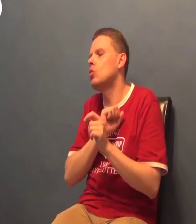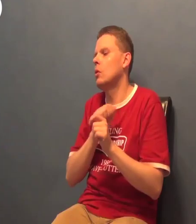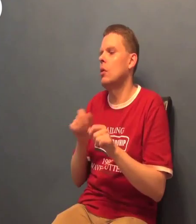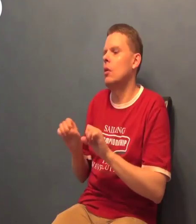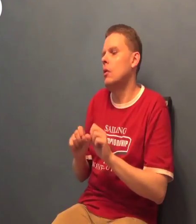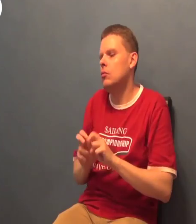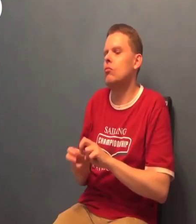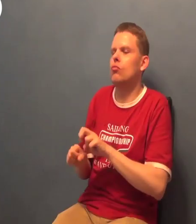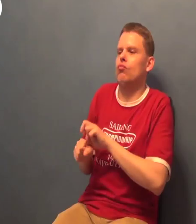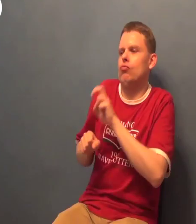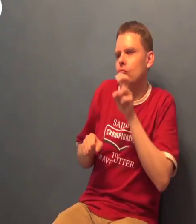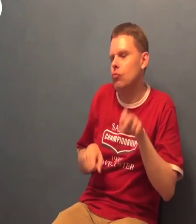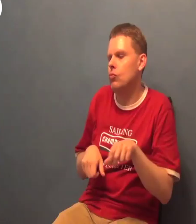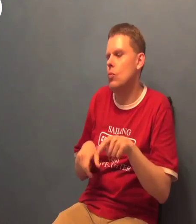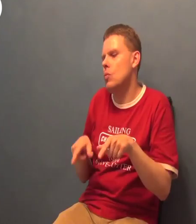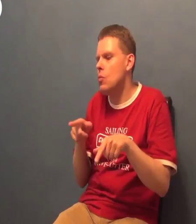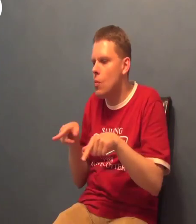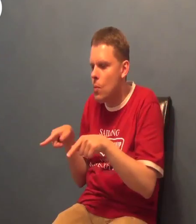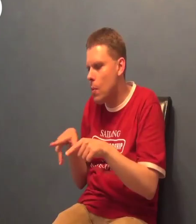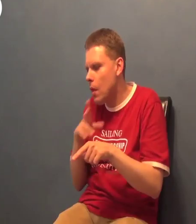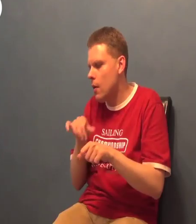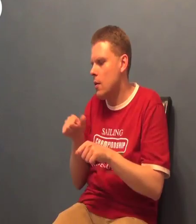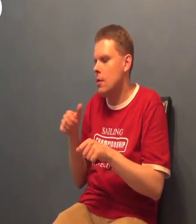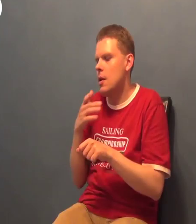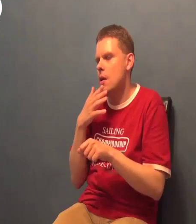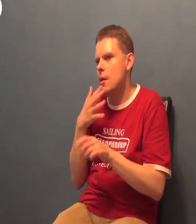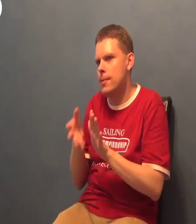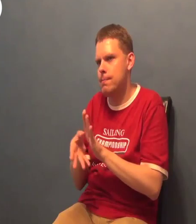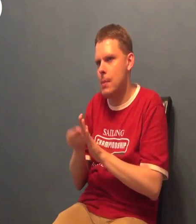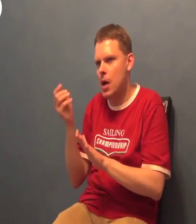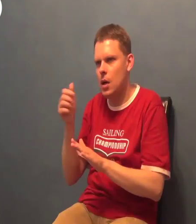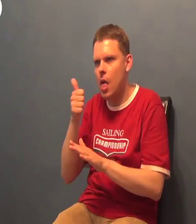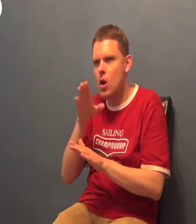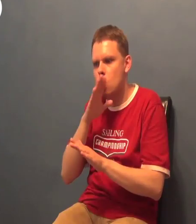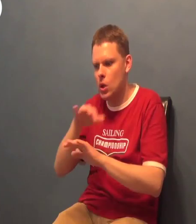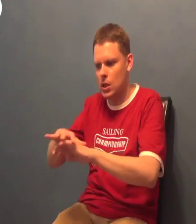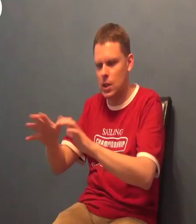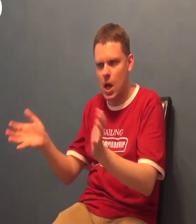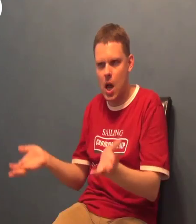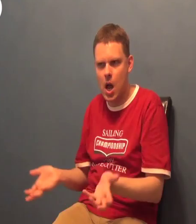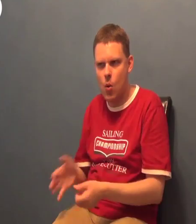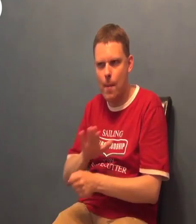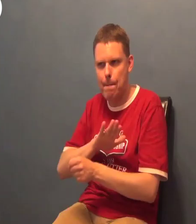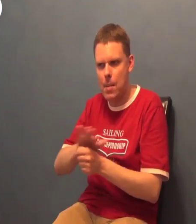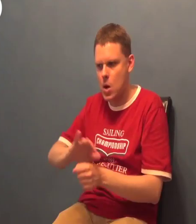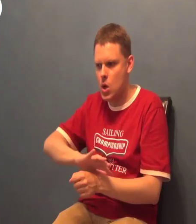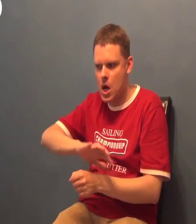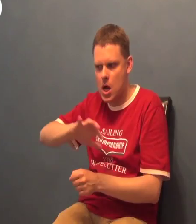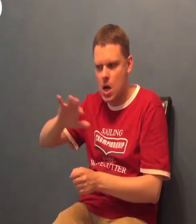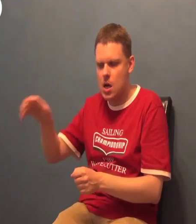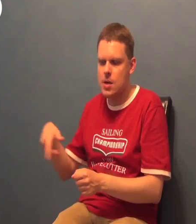Schodzi z roweru, chce ukraść jeden kosz z gruszkami.